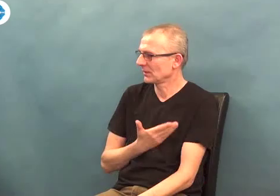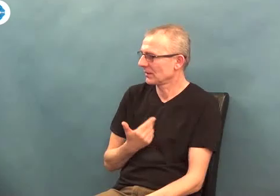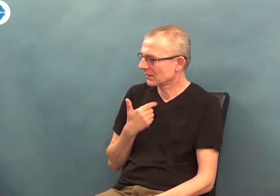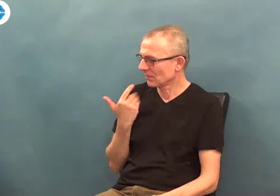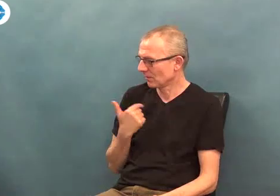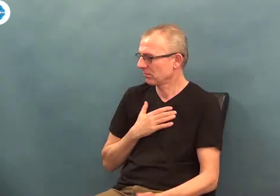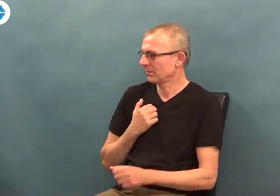Pracowałem.